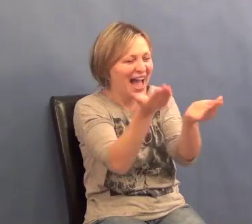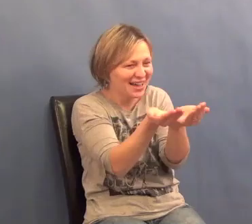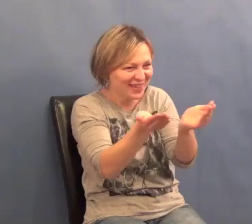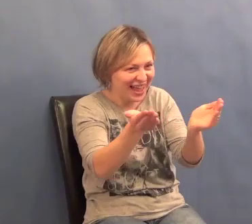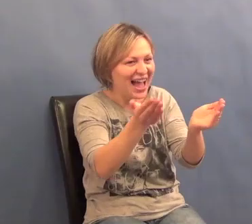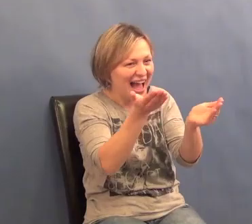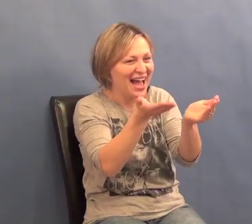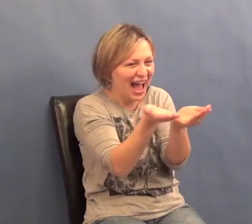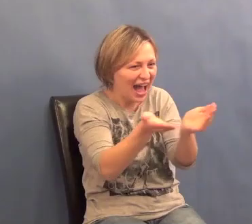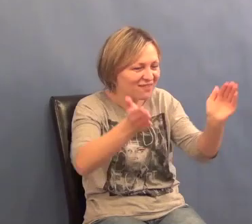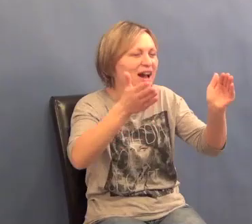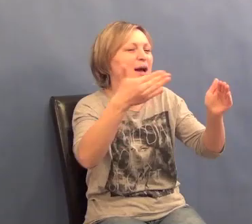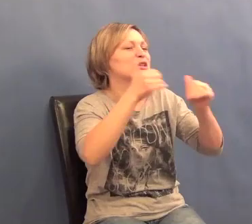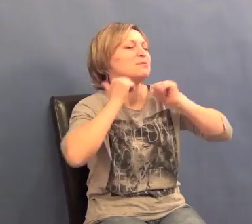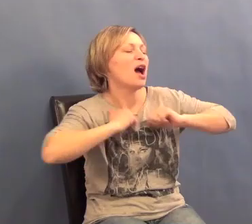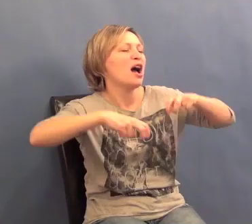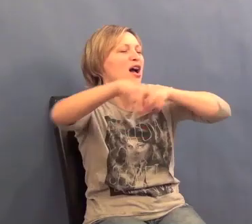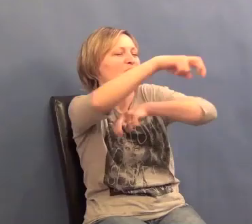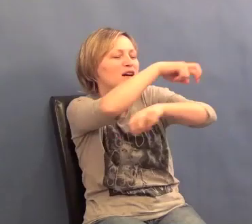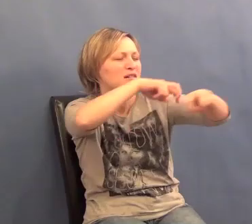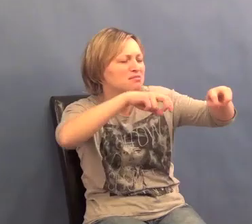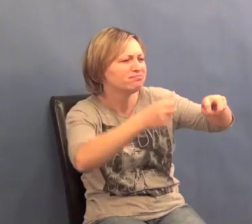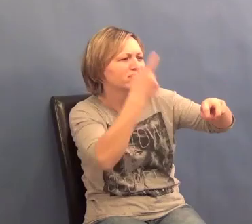W akwarium, w akwarium spokojnie pływa rybka.